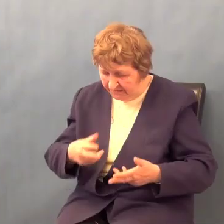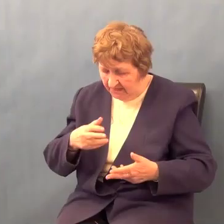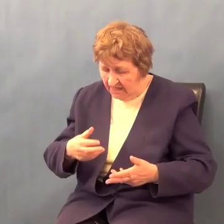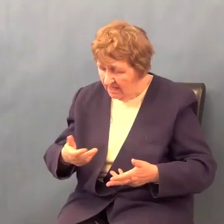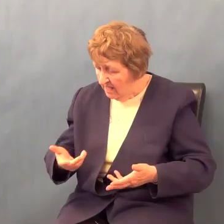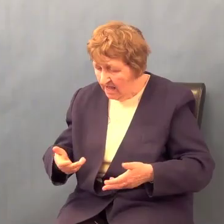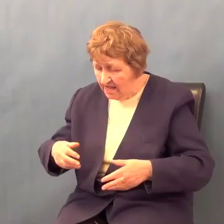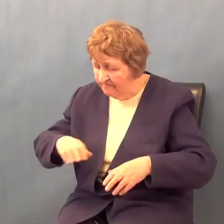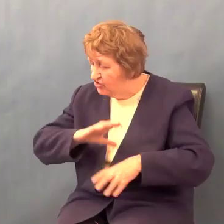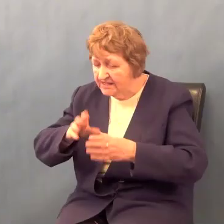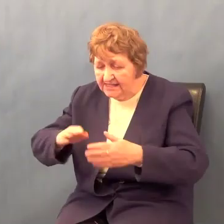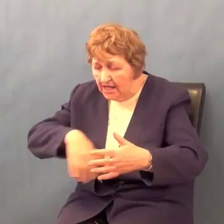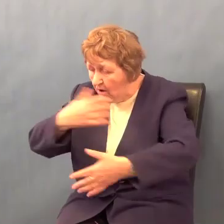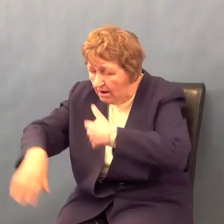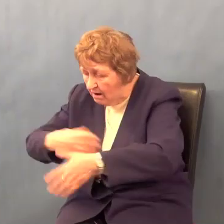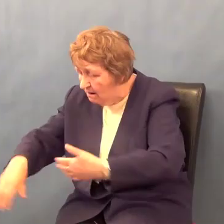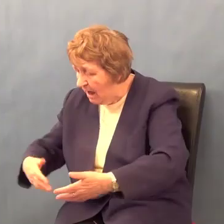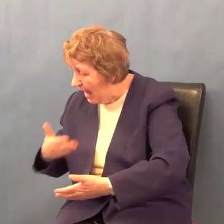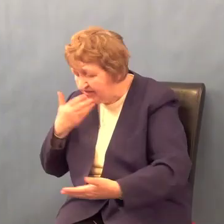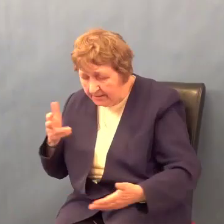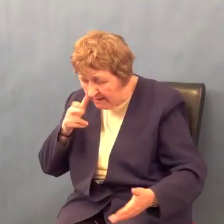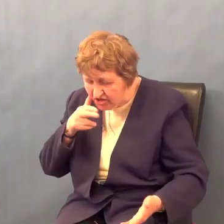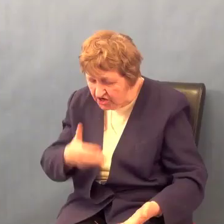Wszędzie w pokoju jest bałagan, ale nie ma żaby.